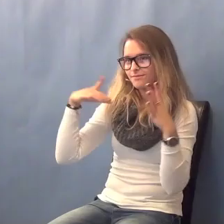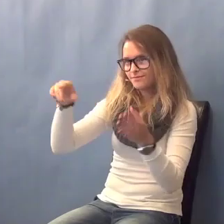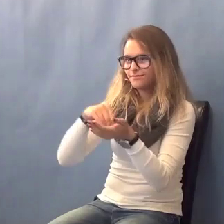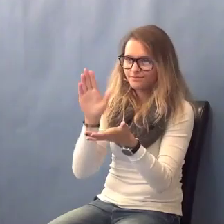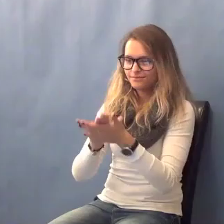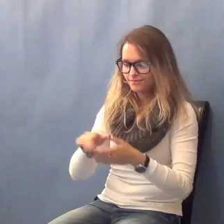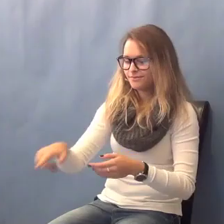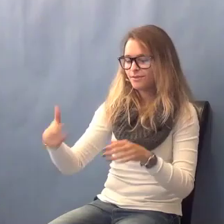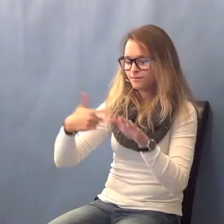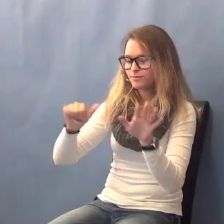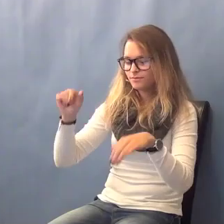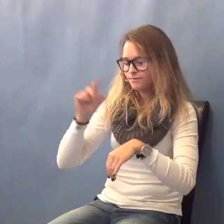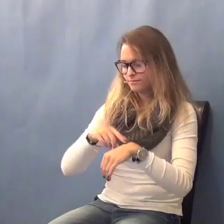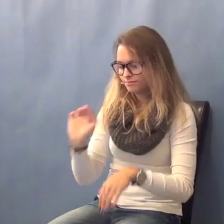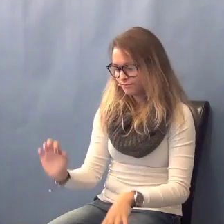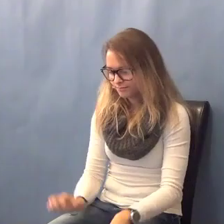To okey, zapisuję.